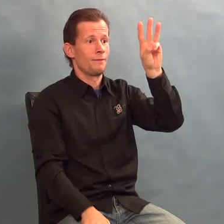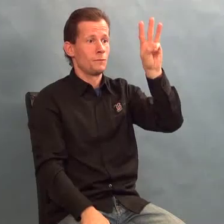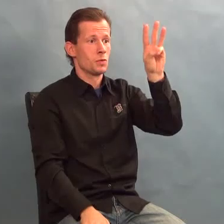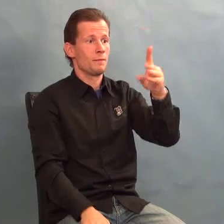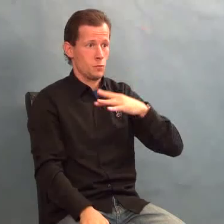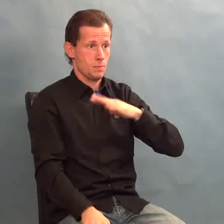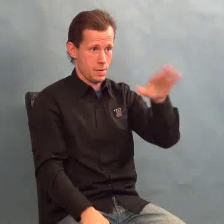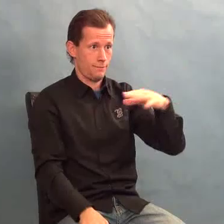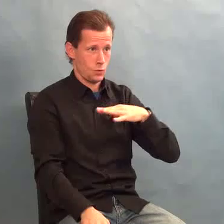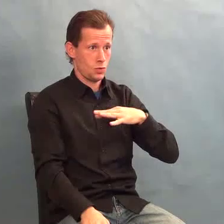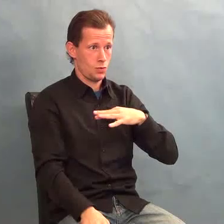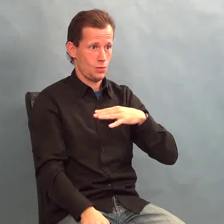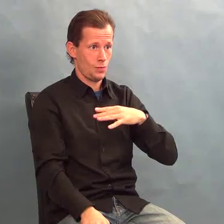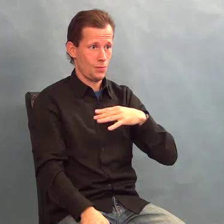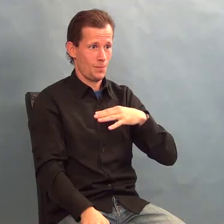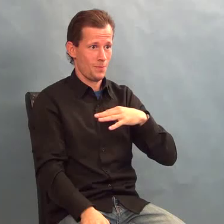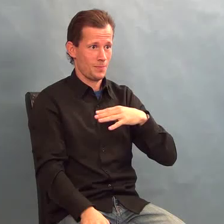Masz wolne?